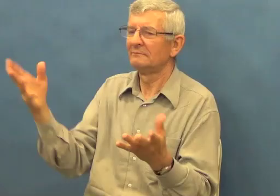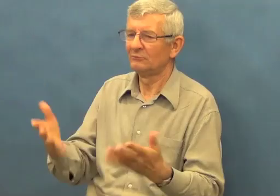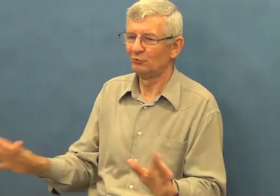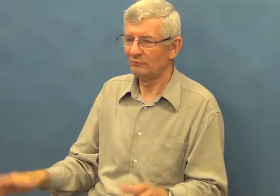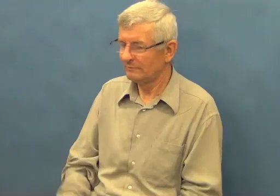Tak się kończy historyjka.